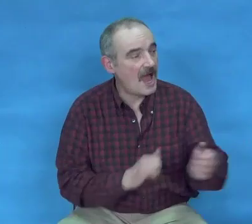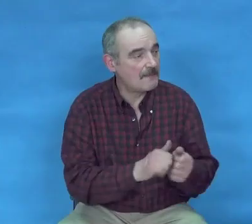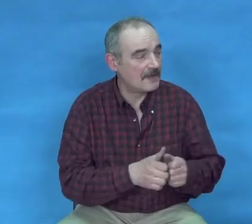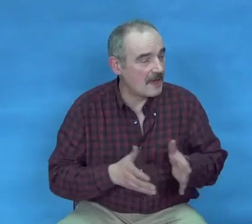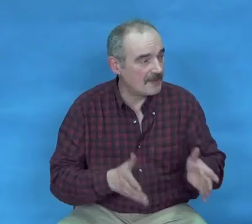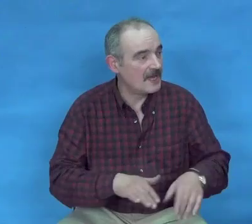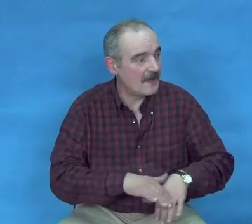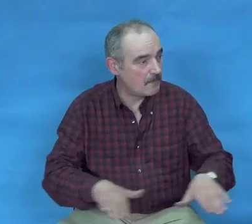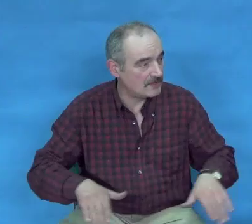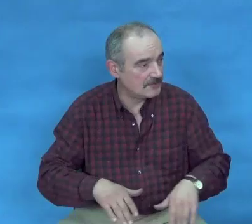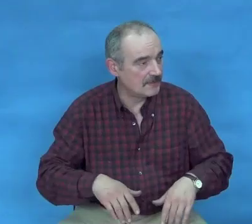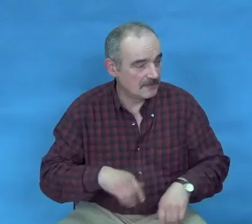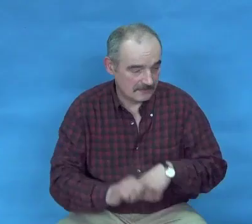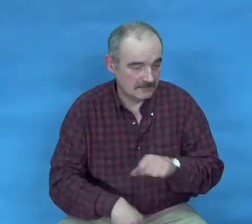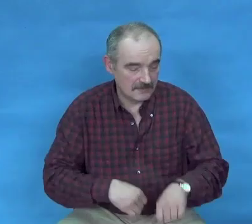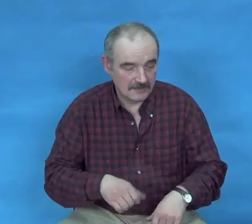Albo w kanale koń płynie.